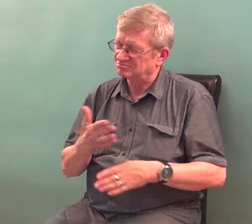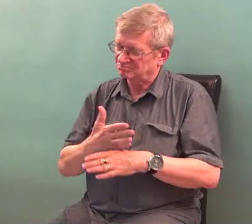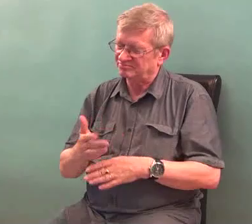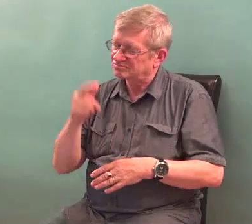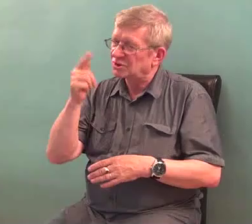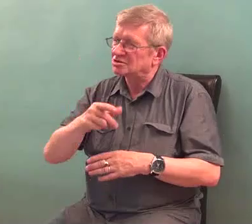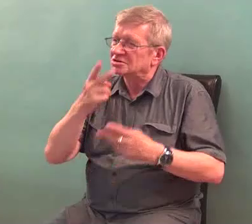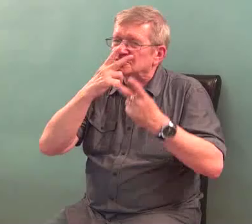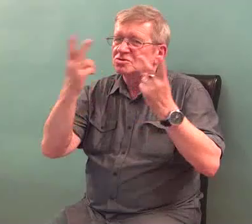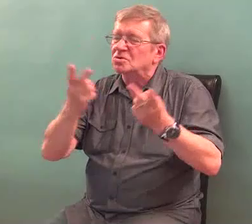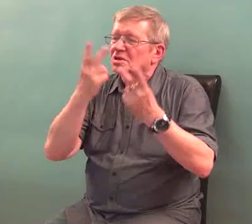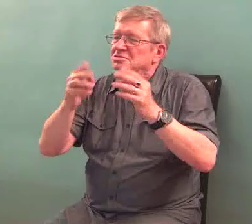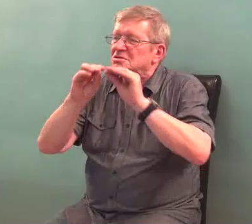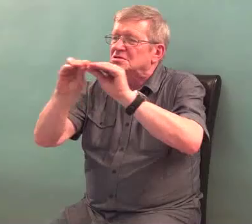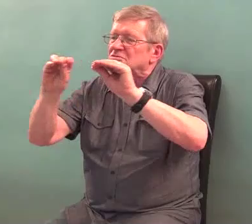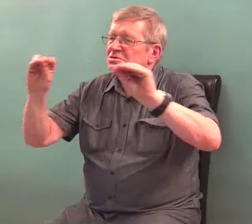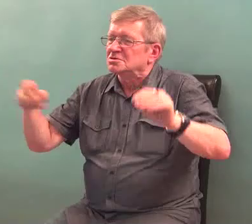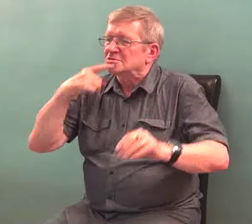Musimy szukać nauczyciela języka angielskiego.